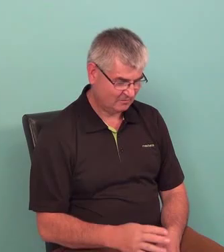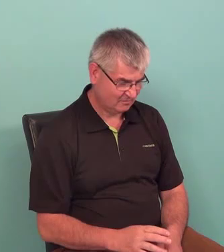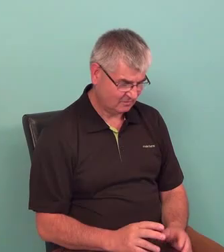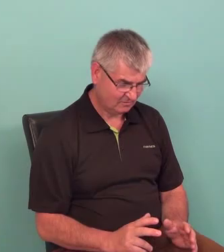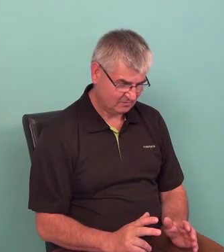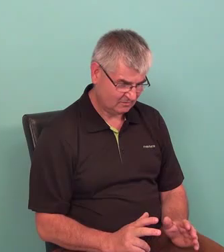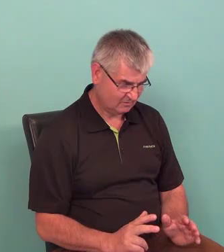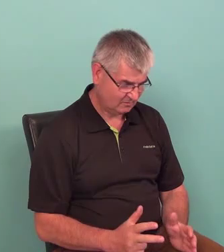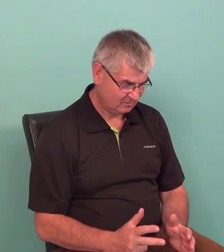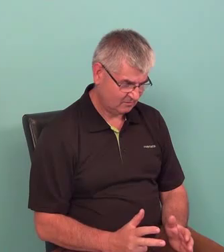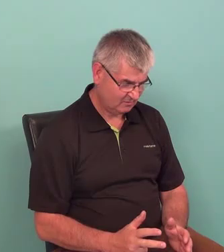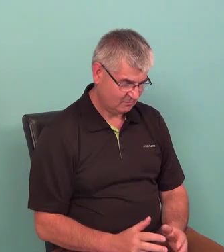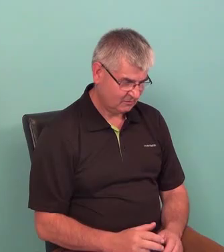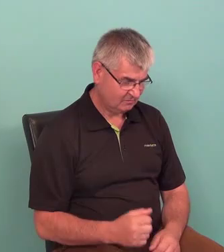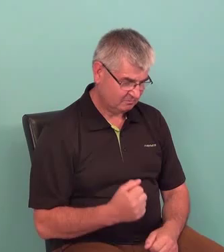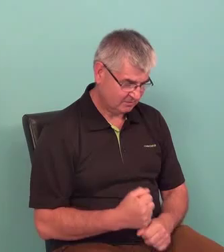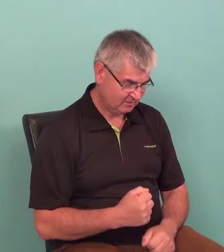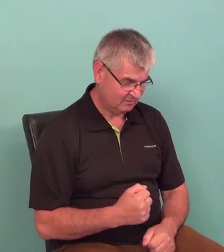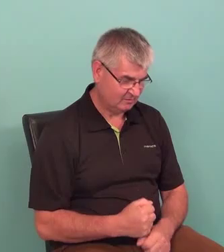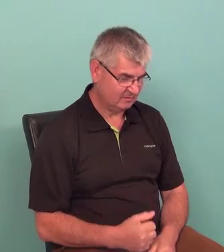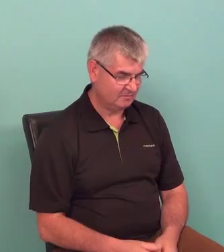Ósmego pracuję.